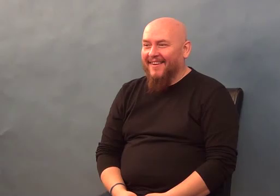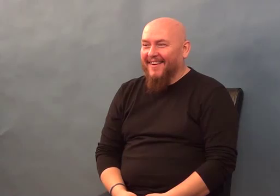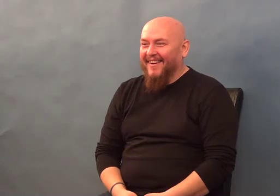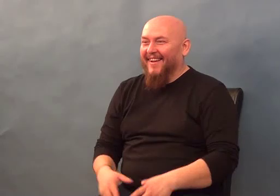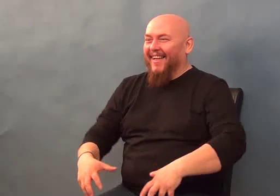Śmieszne!